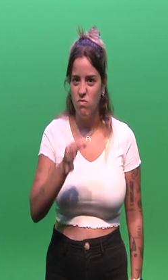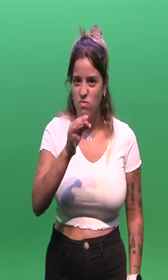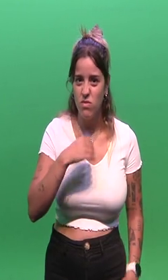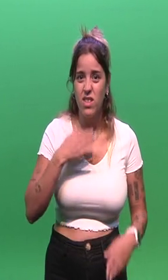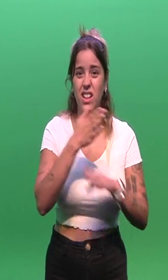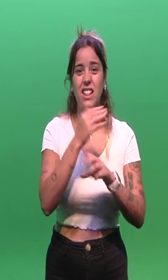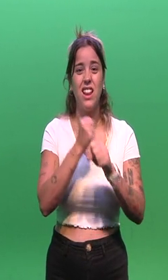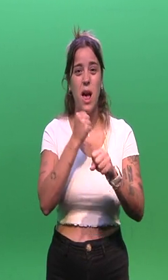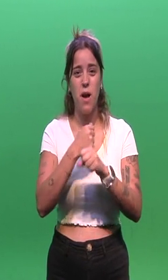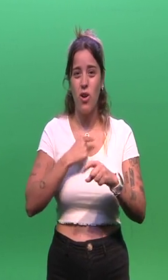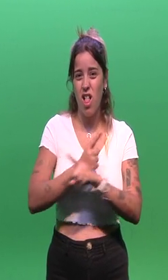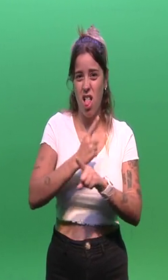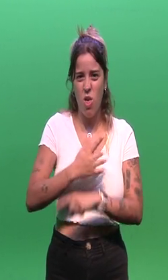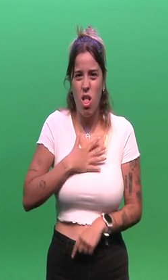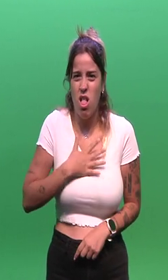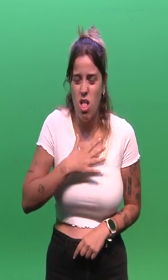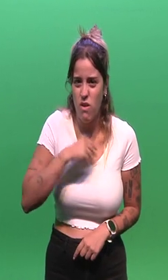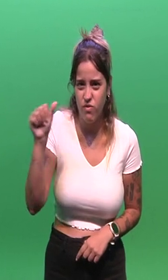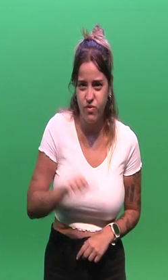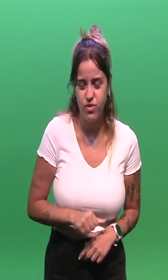Sí, quan vaig a treballar em poso nerviosa i no puc respirar durant tota la jornada.